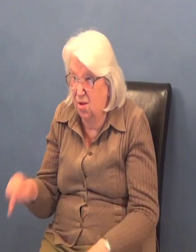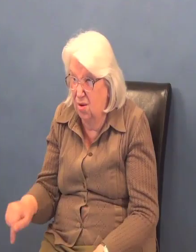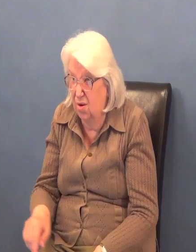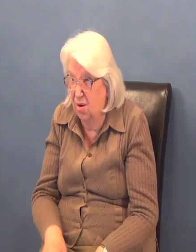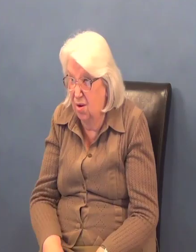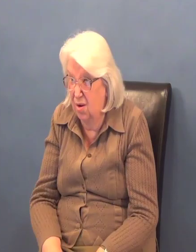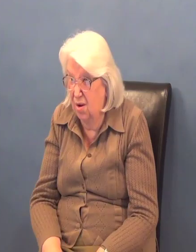Tu?